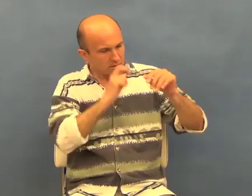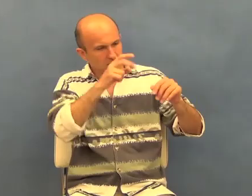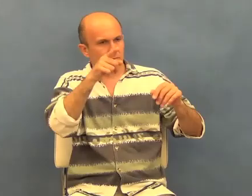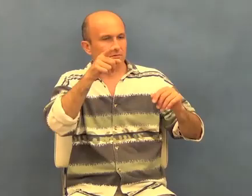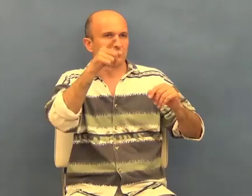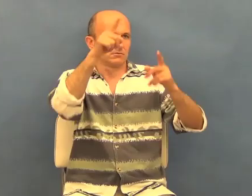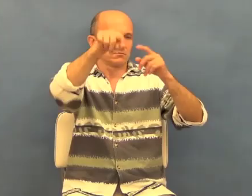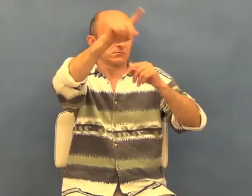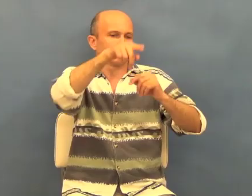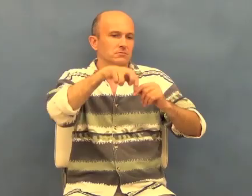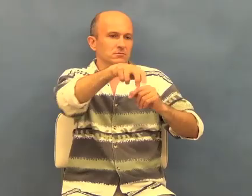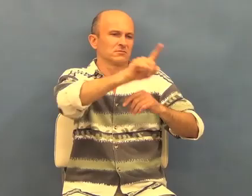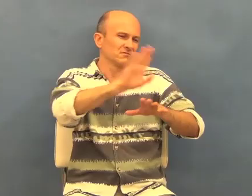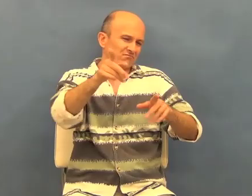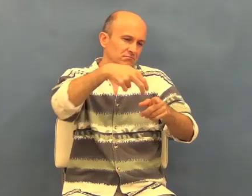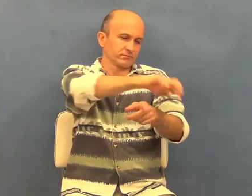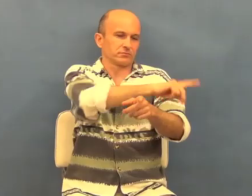Tam jest znak zakazujący wejścia, aby nie spaść na tory.